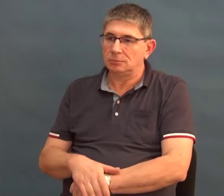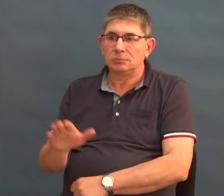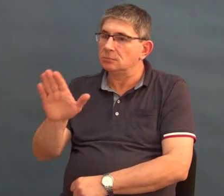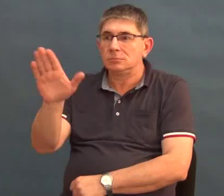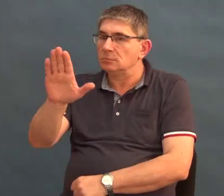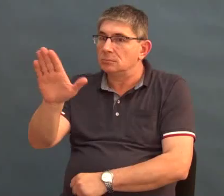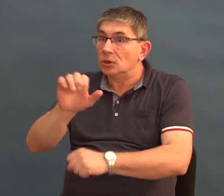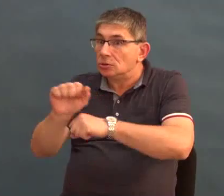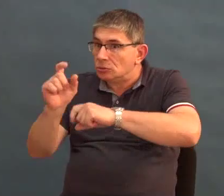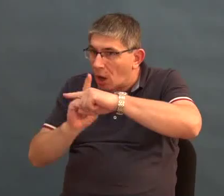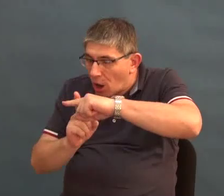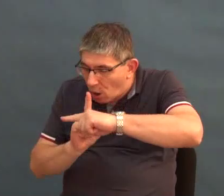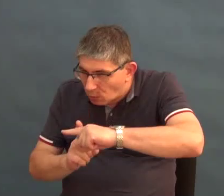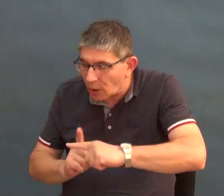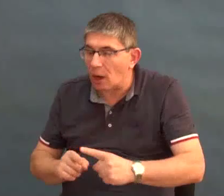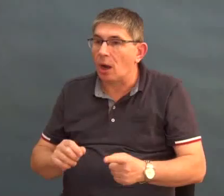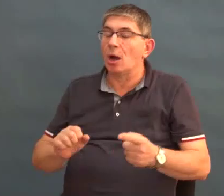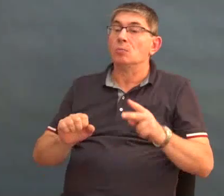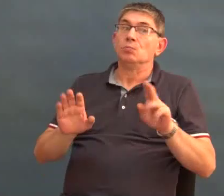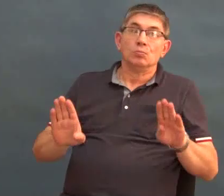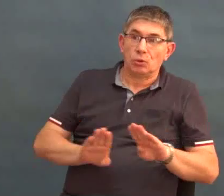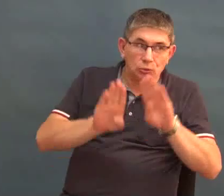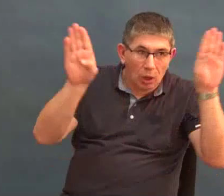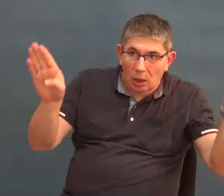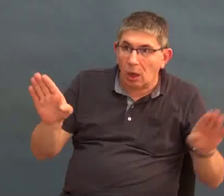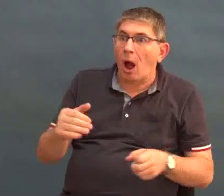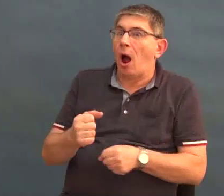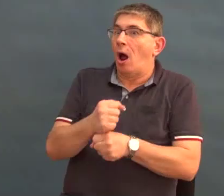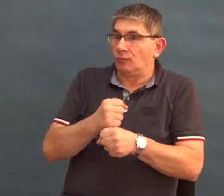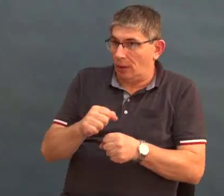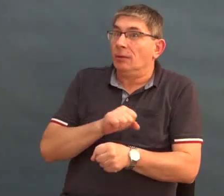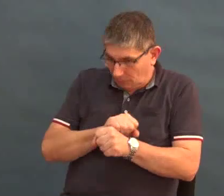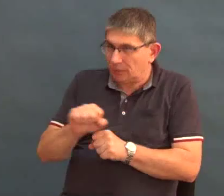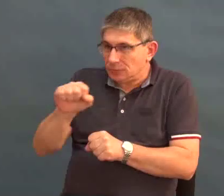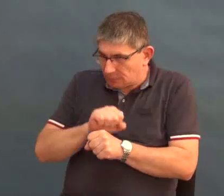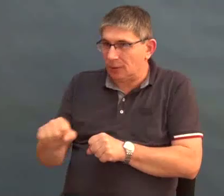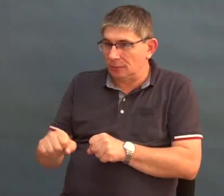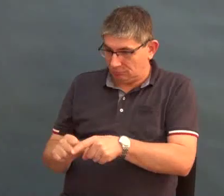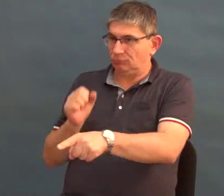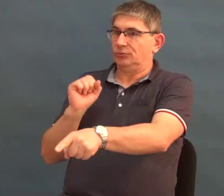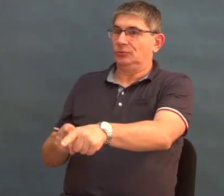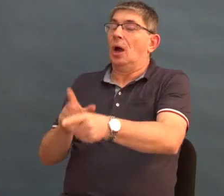Nie, jest w kościele, w muzeum lub w kawiarni, jest coś takiego.